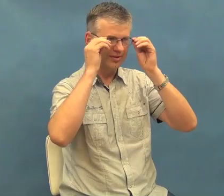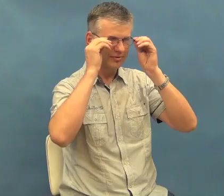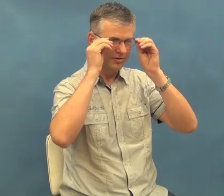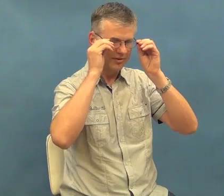Powtórzyć.